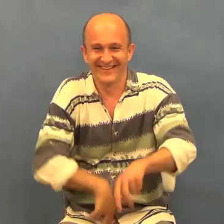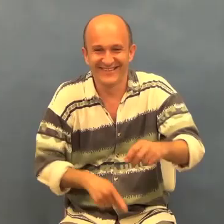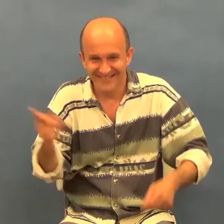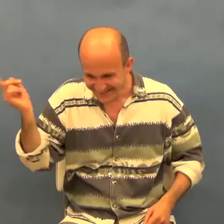Patrzy.